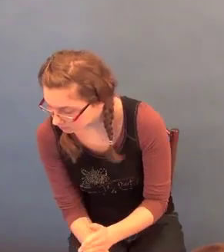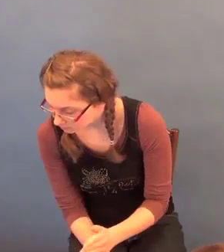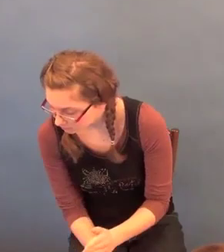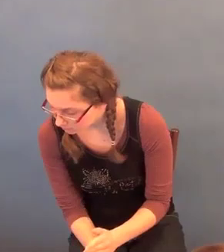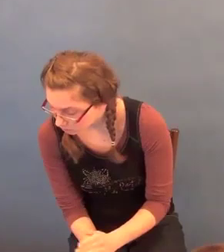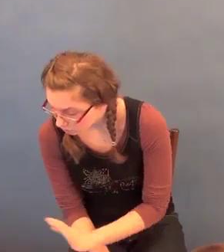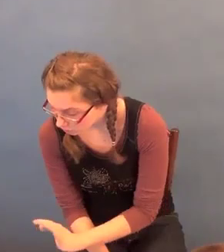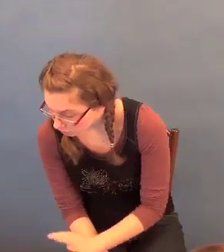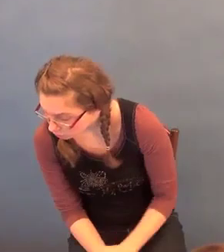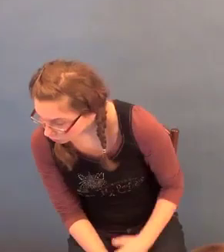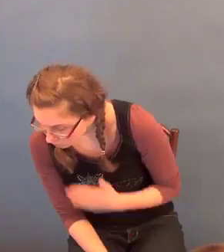Dobrze, dziękuję.